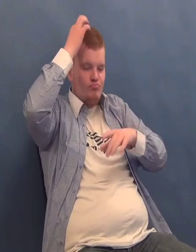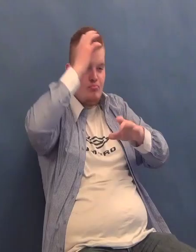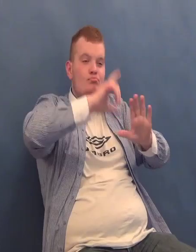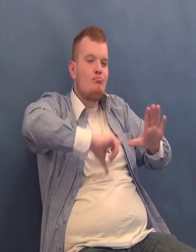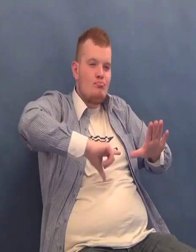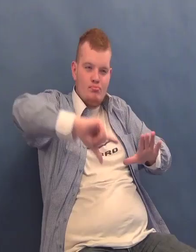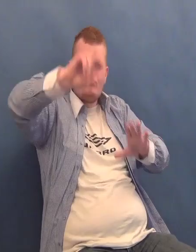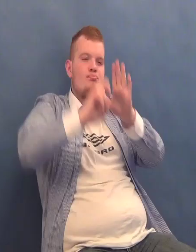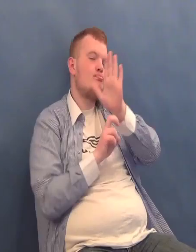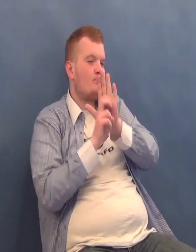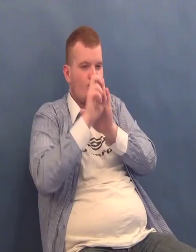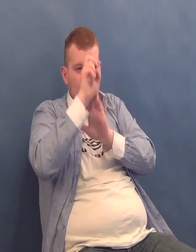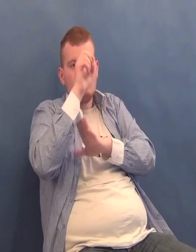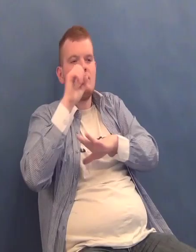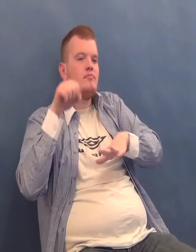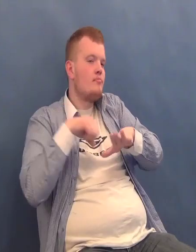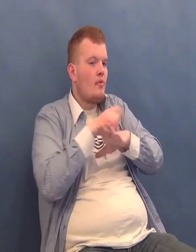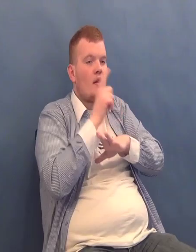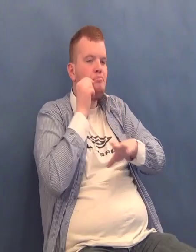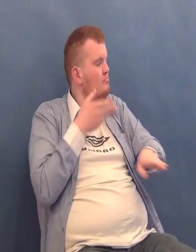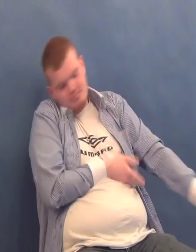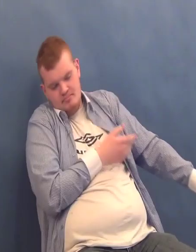On odchodzi, jedzie windą na górę, następnie kładzie się spać.